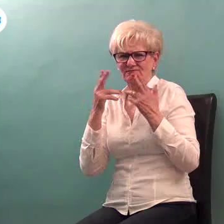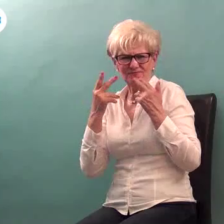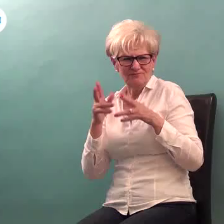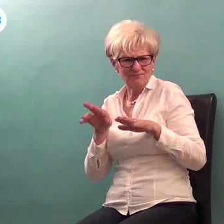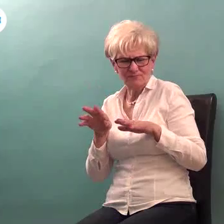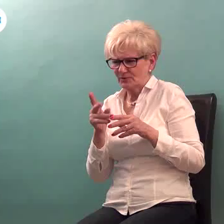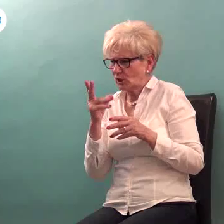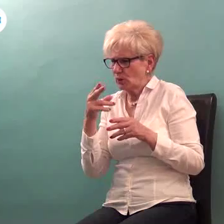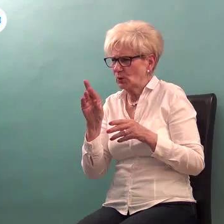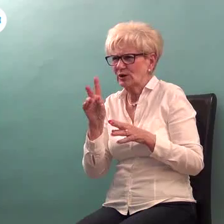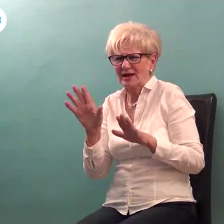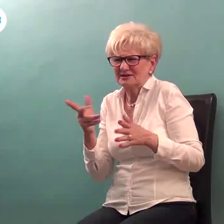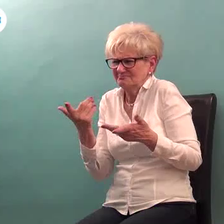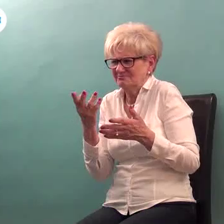Tam mieszka jakieś zwierzątko.. Może to kuna? Nie wiem.